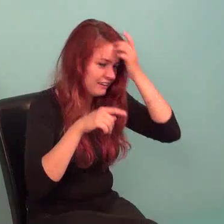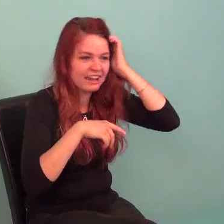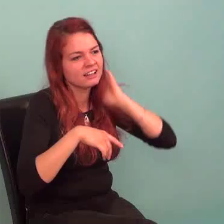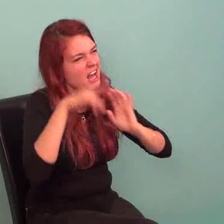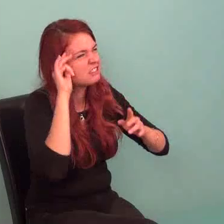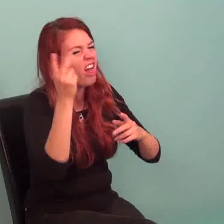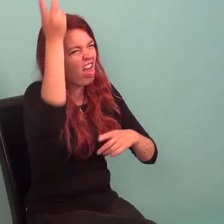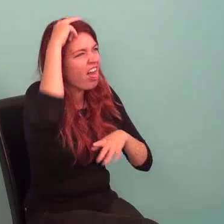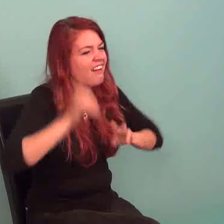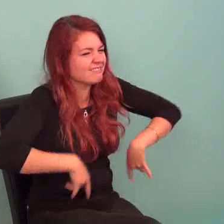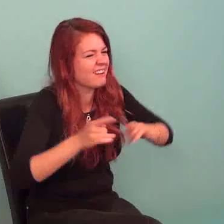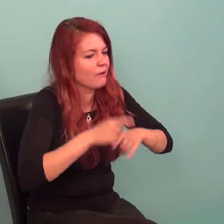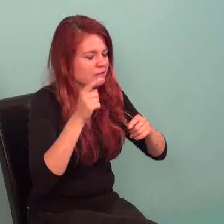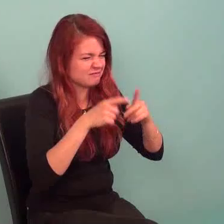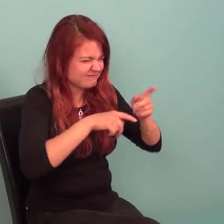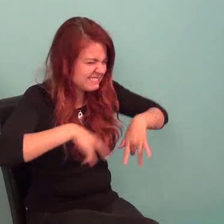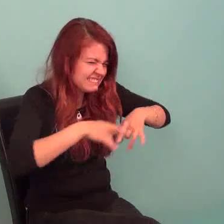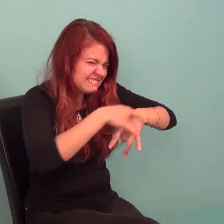Jeleń biegnie z chłopcem na łbie.